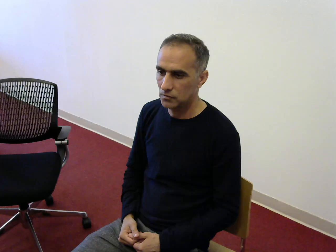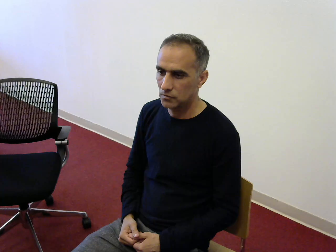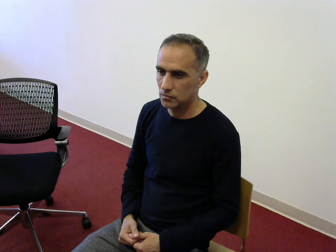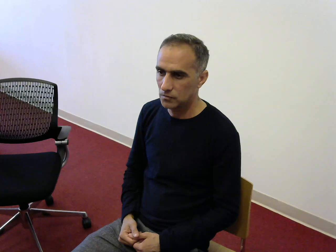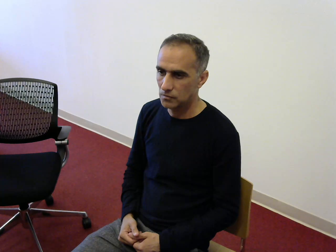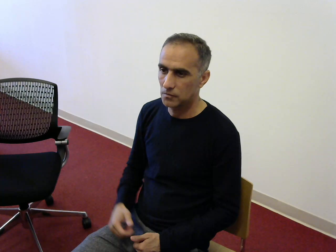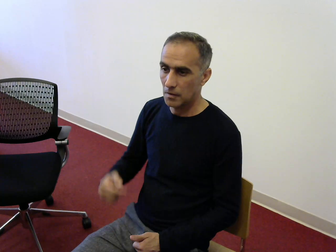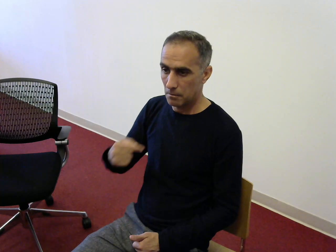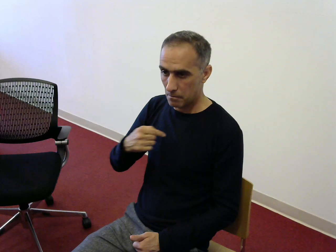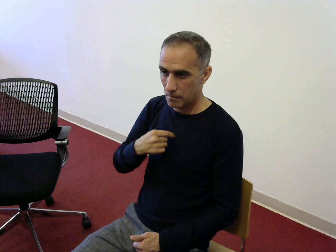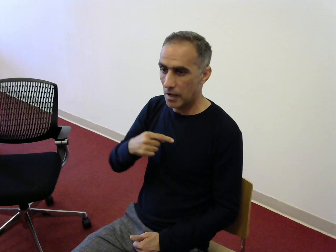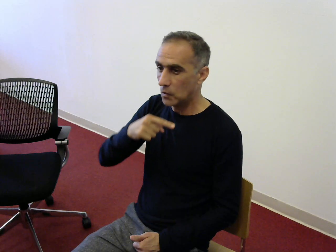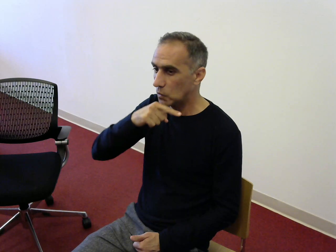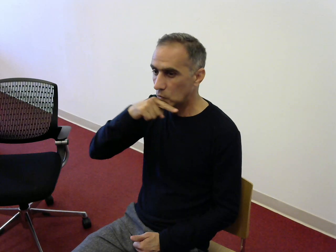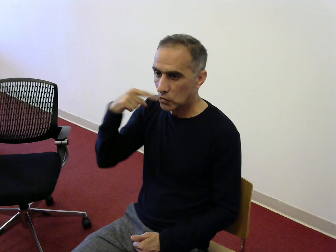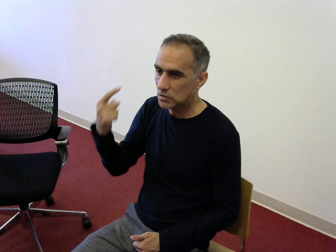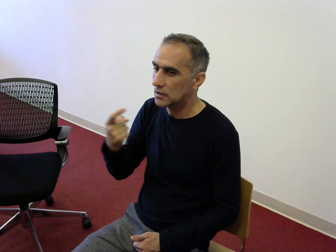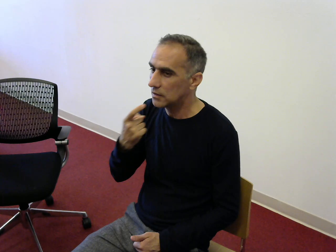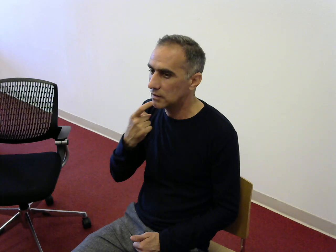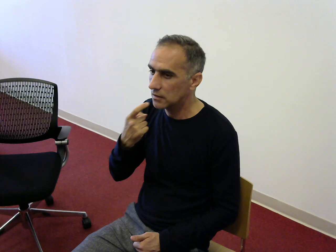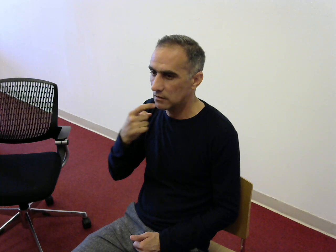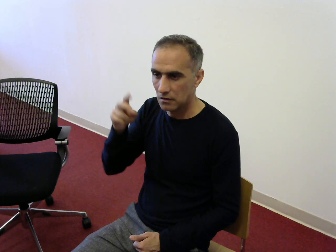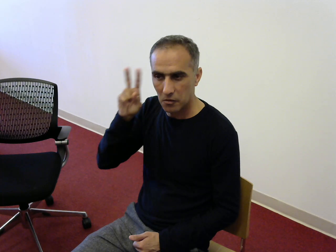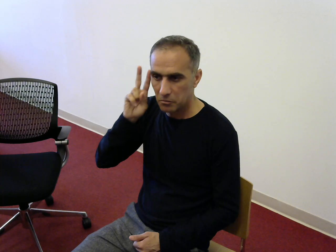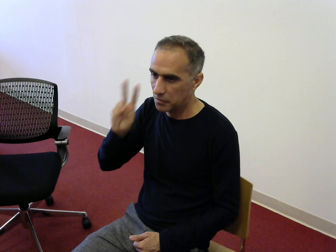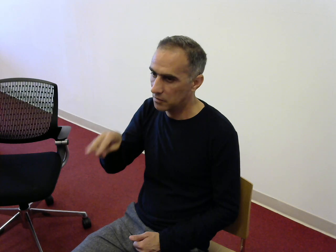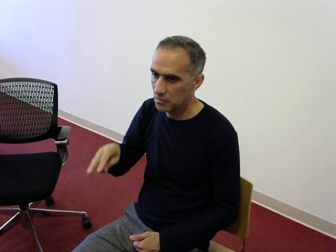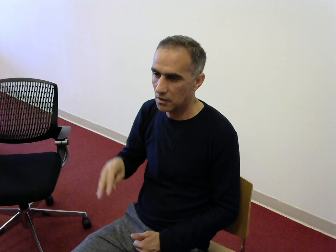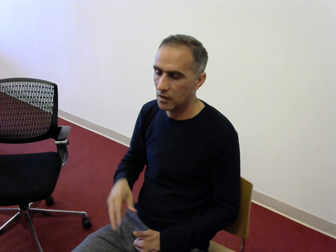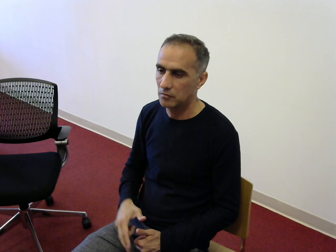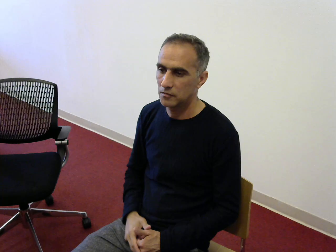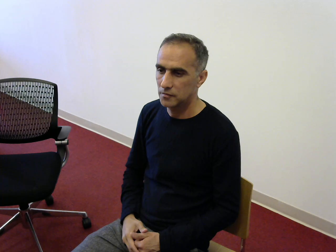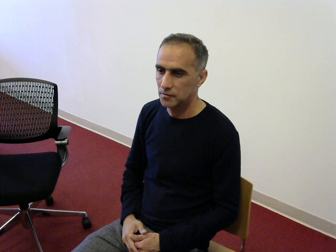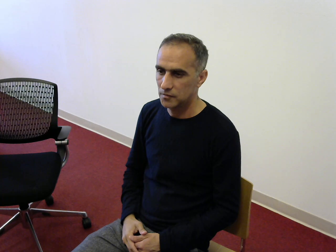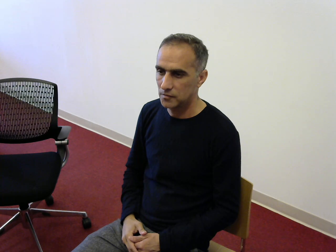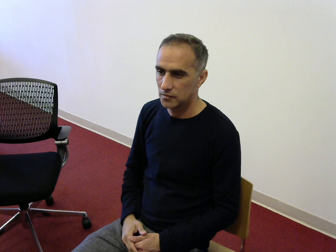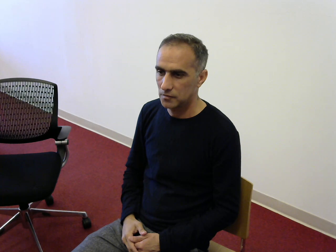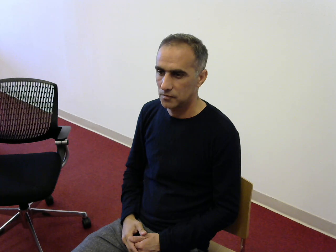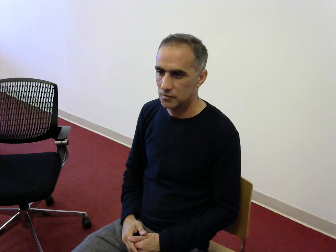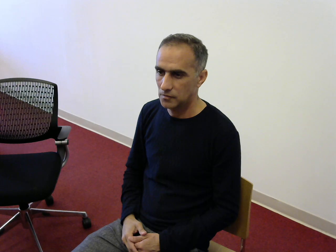Mən rus dilini bilmirəm